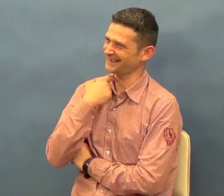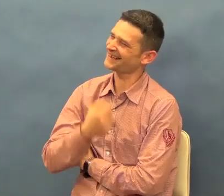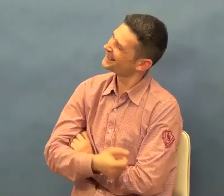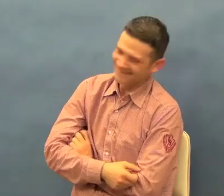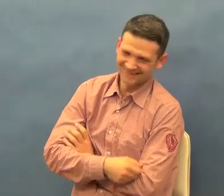Śmieszne.